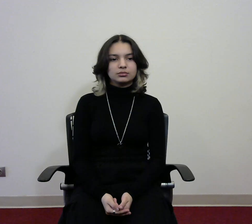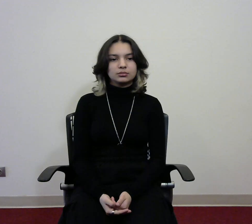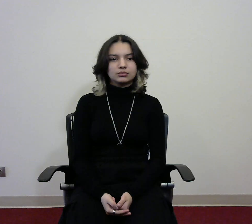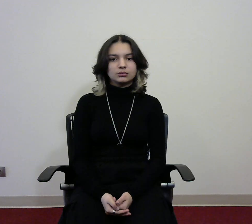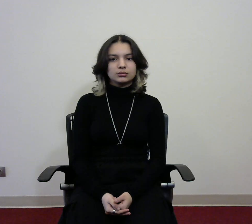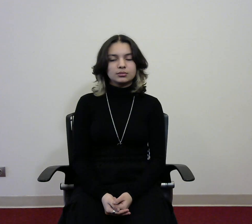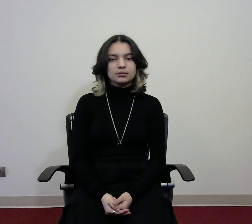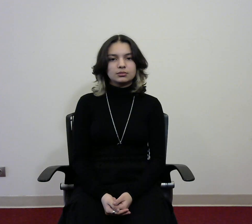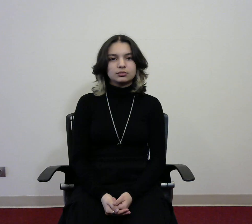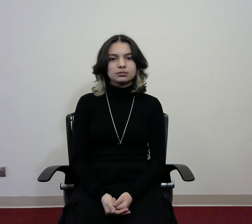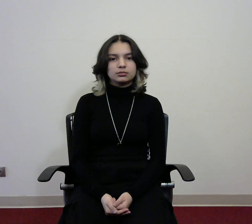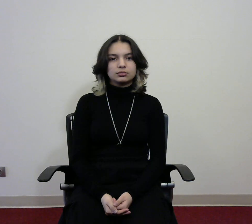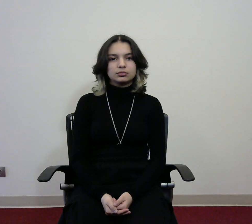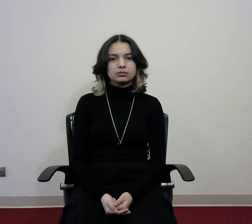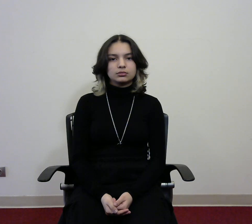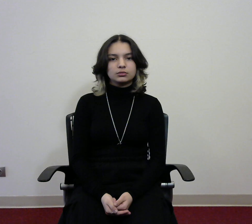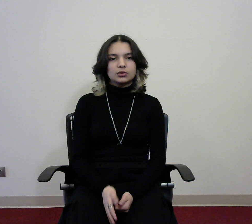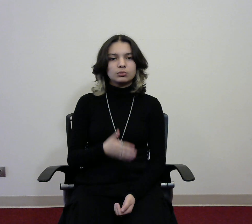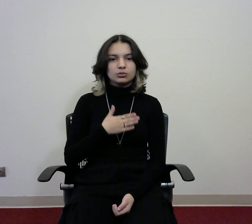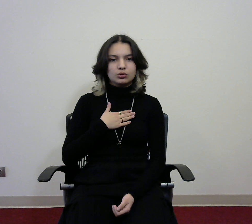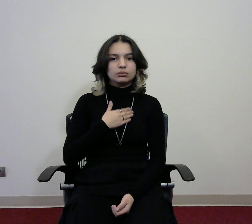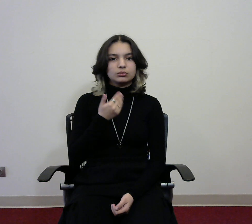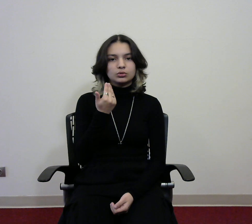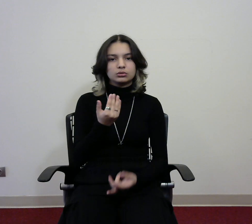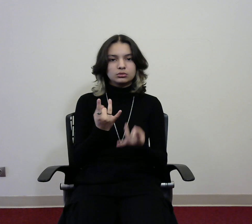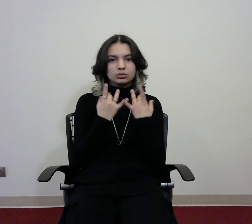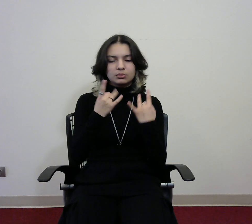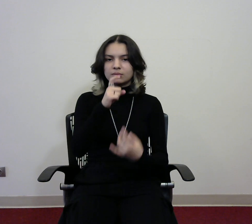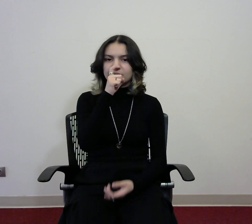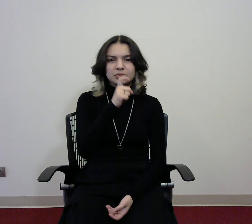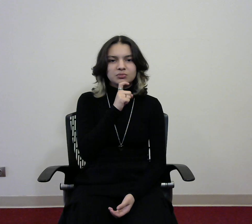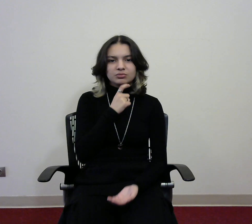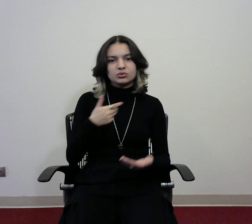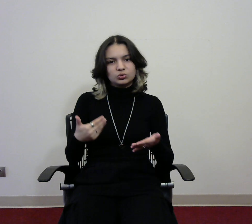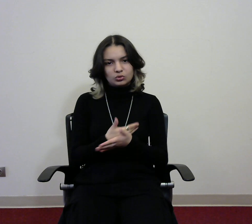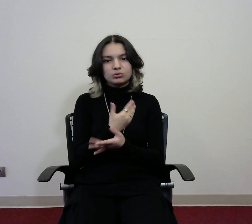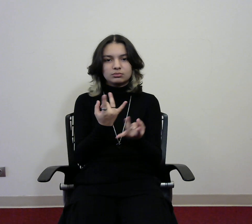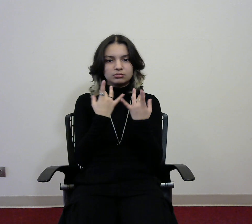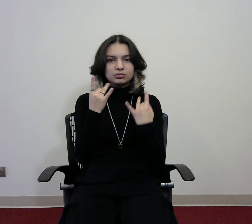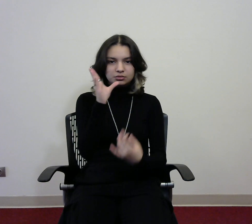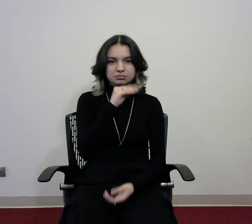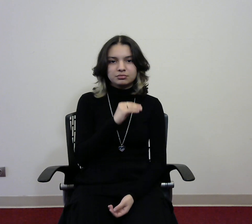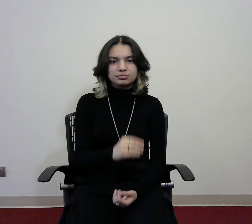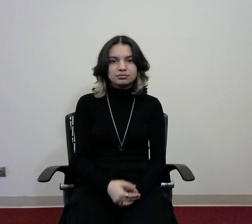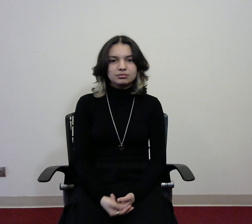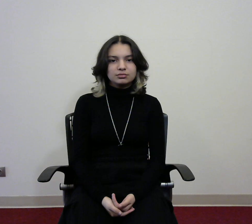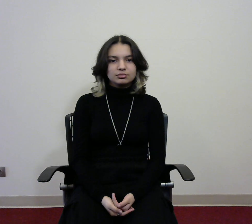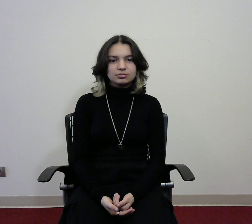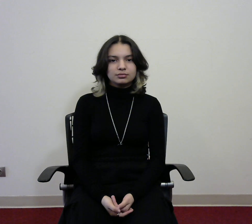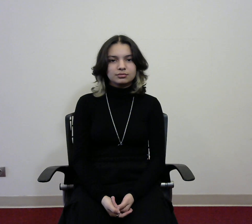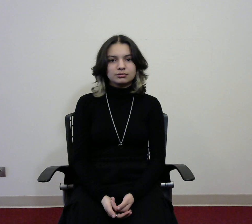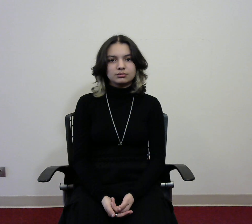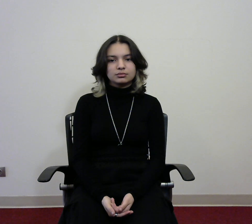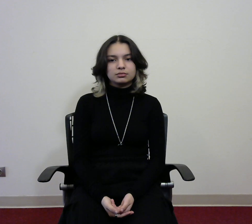Mən sizin dediklərinizi başa düşmədim, yenidən izah edə bilərsinizmi?